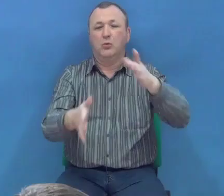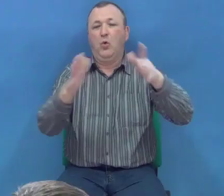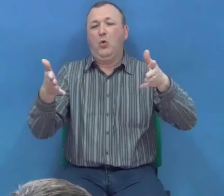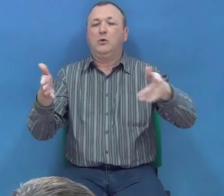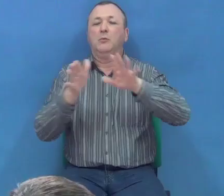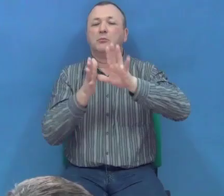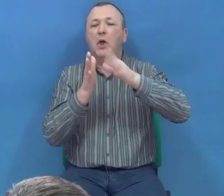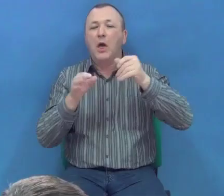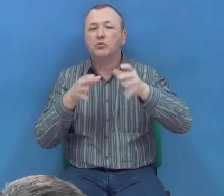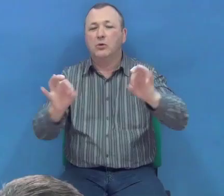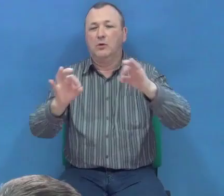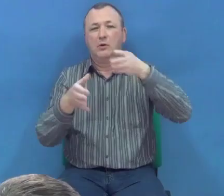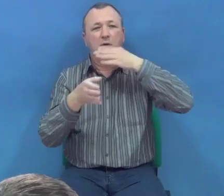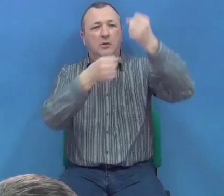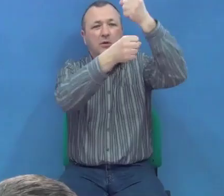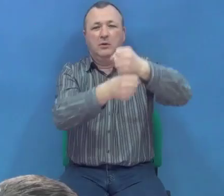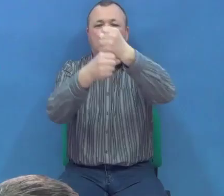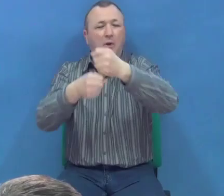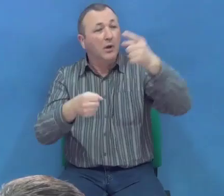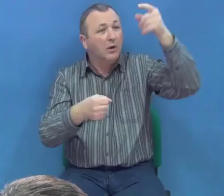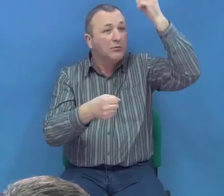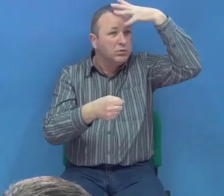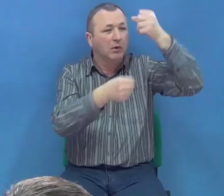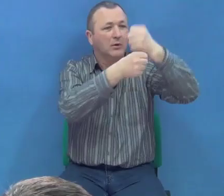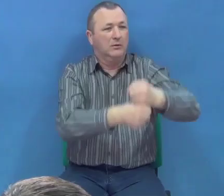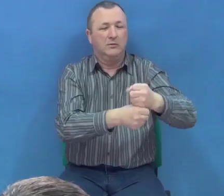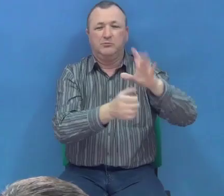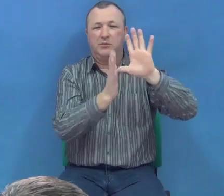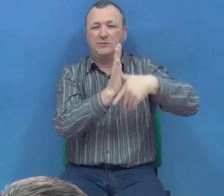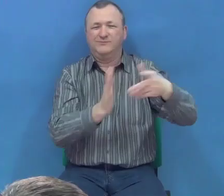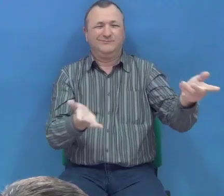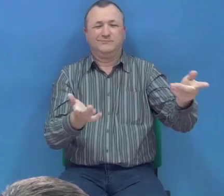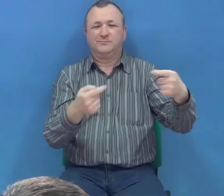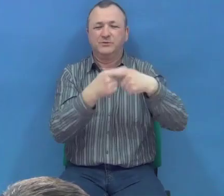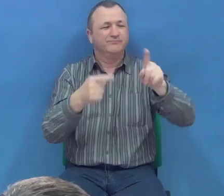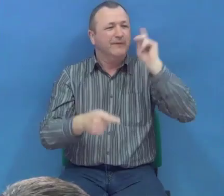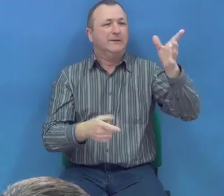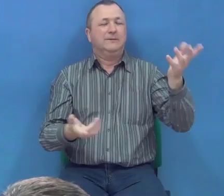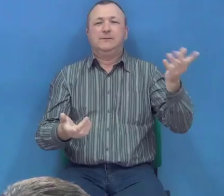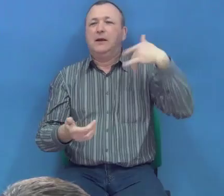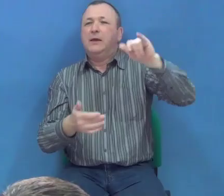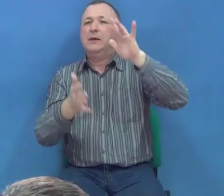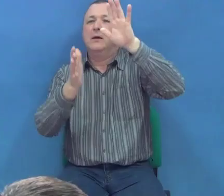Na ulicy w mieście rozstawiono stojaki prysznicowe, nie pasuje to dla ludzi.